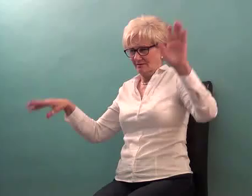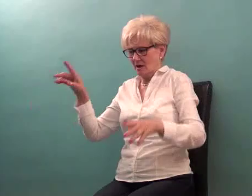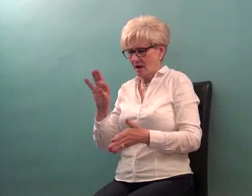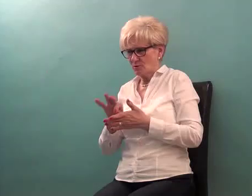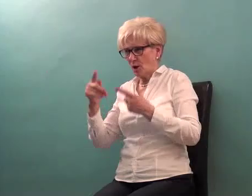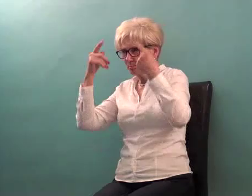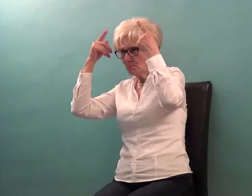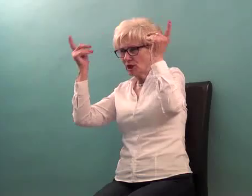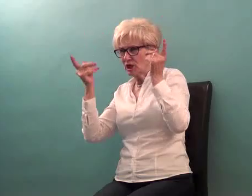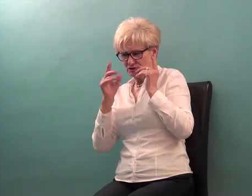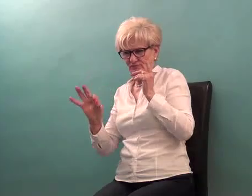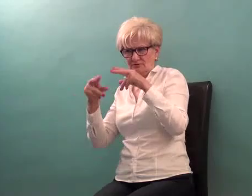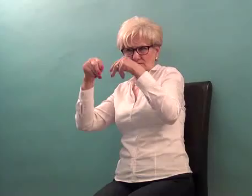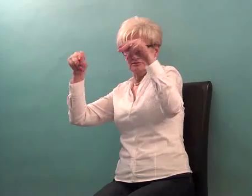To było pranie należące do Myszki Miki.